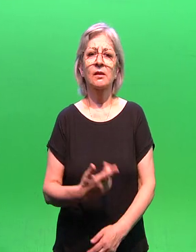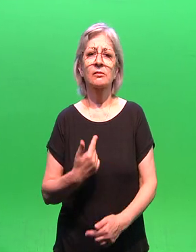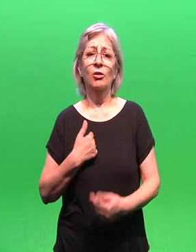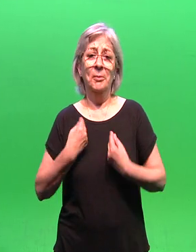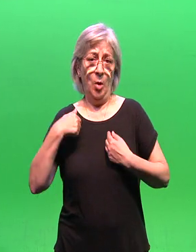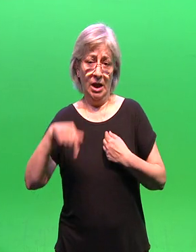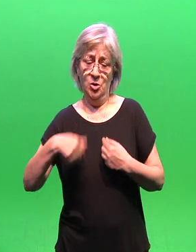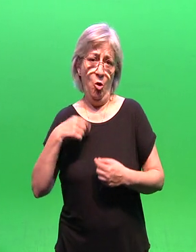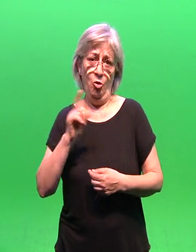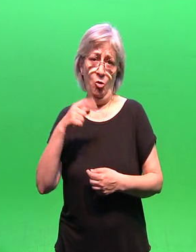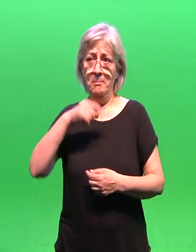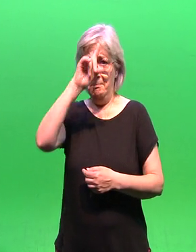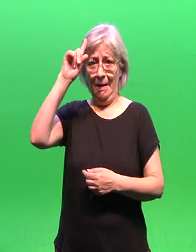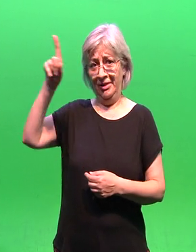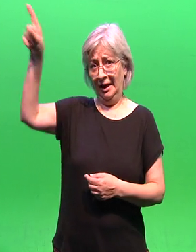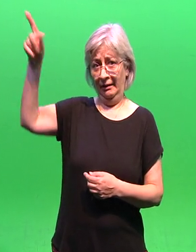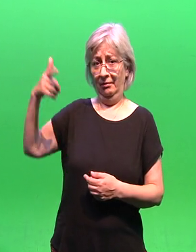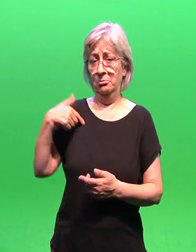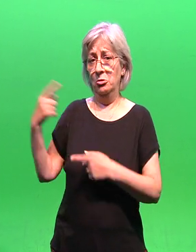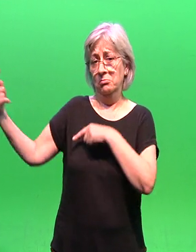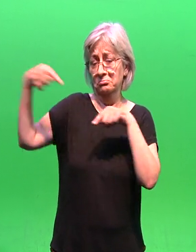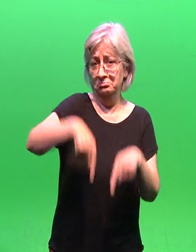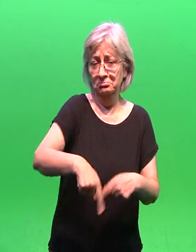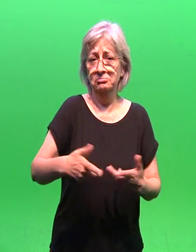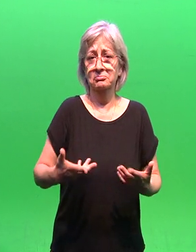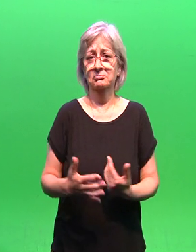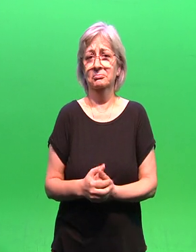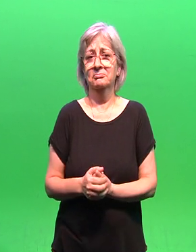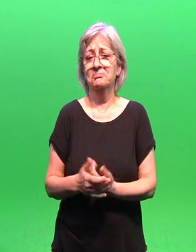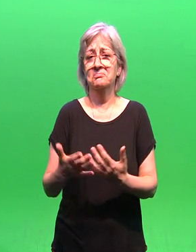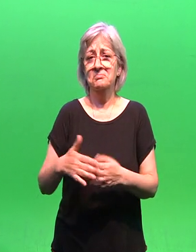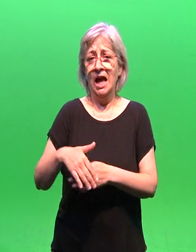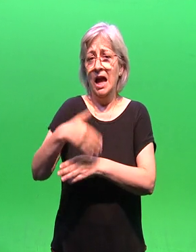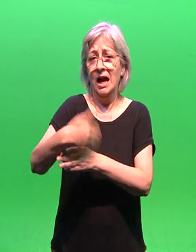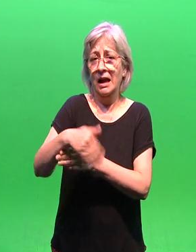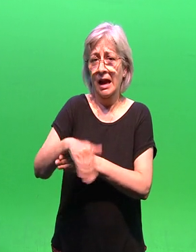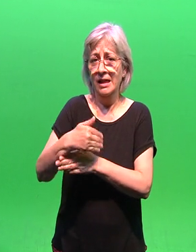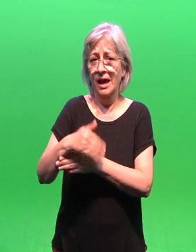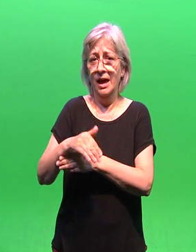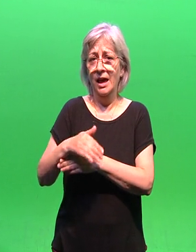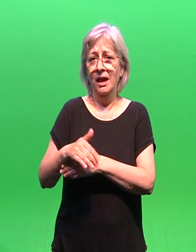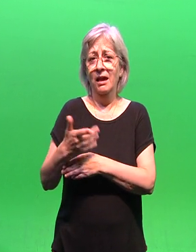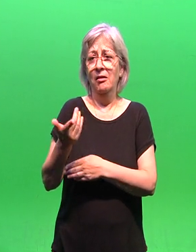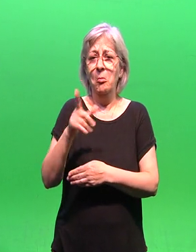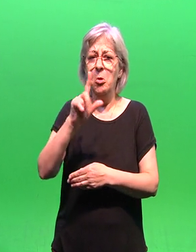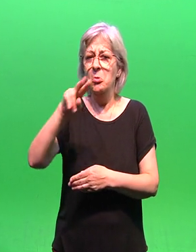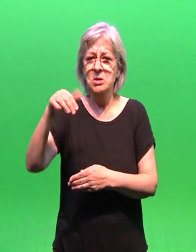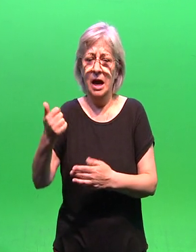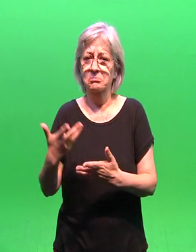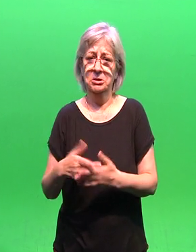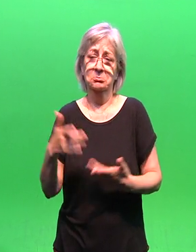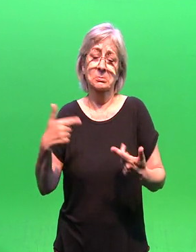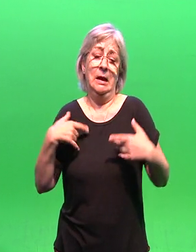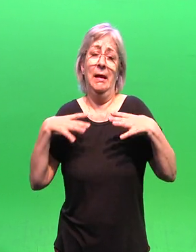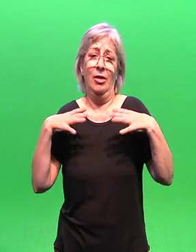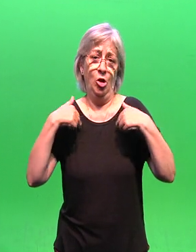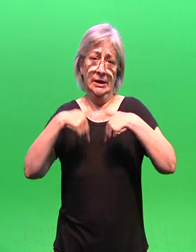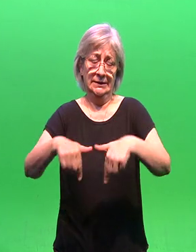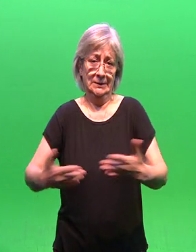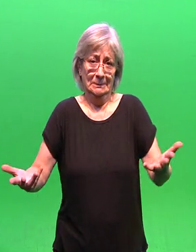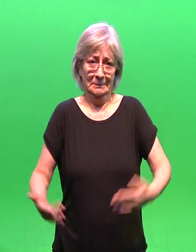No visc aquí, visc a Madrid. Estic al carrer Lluna, he vingut de vacances.